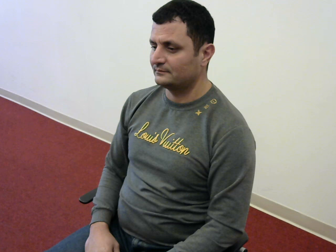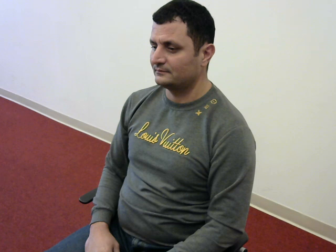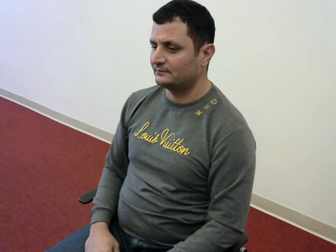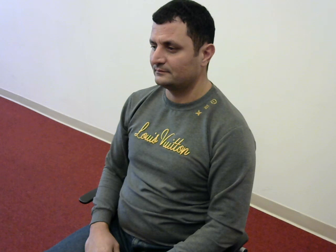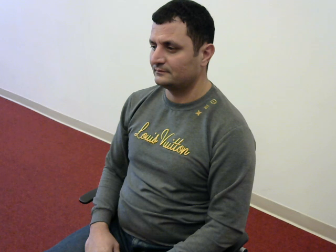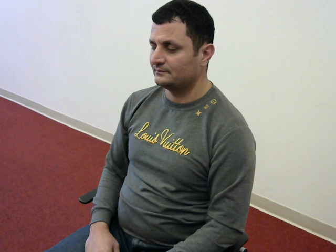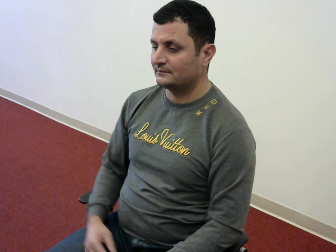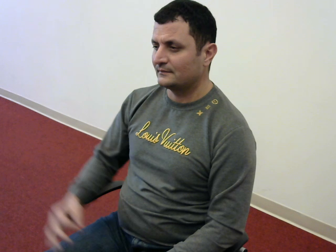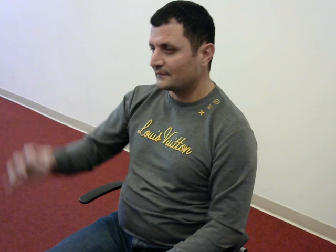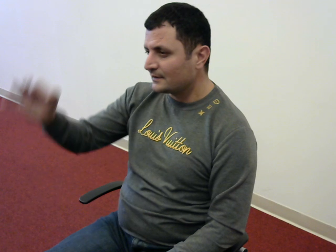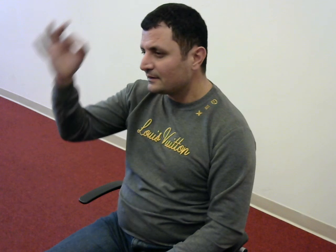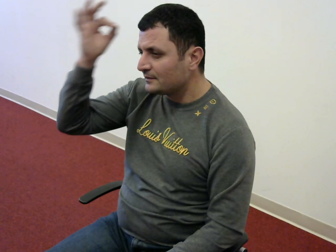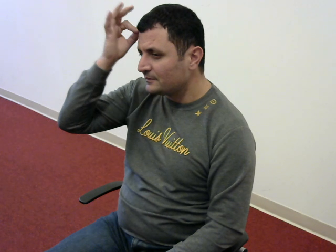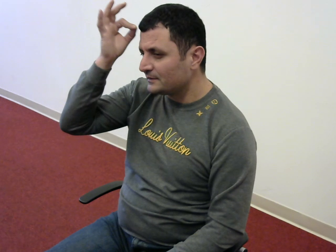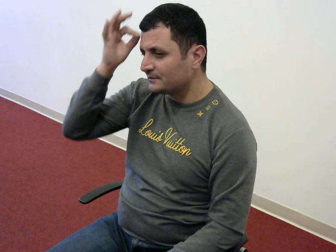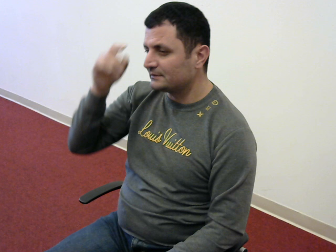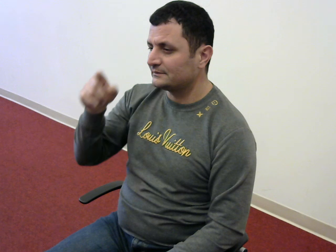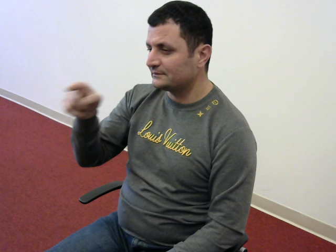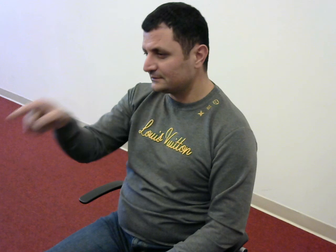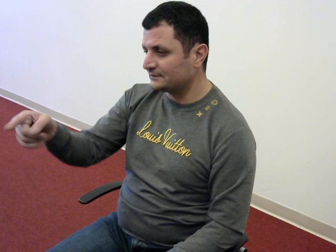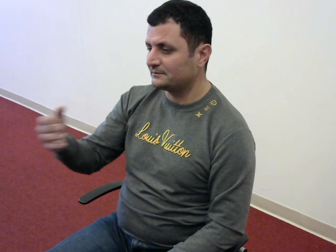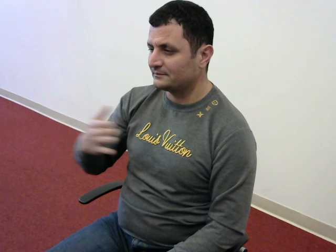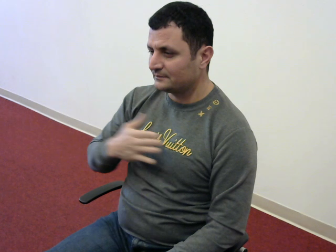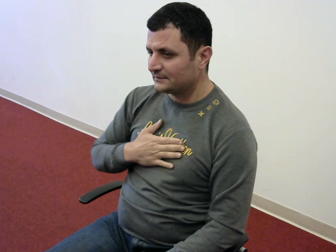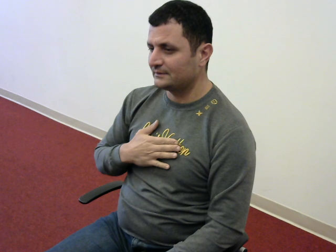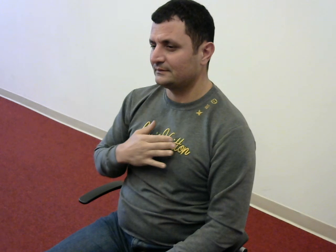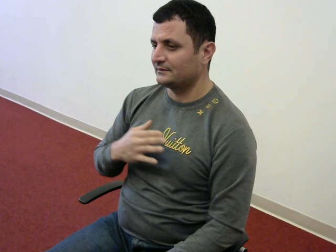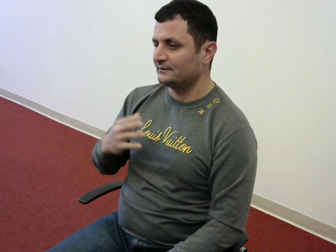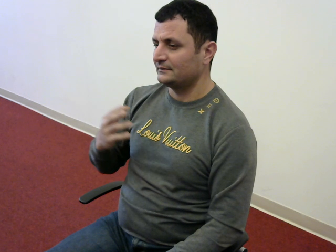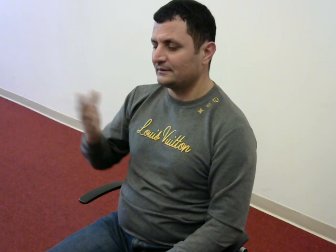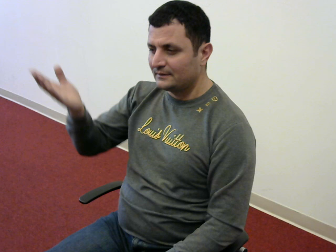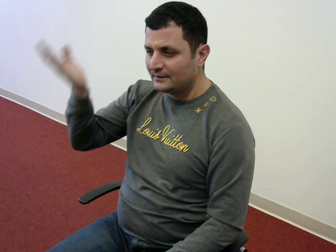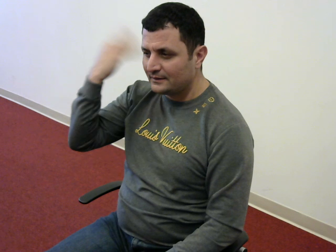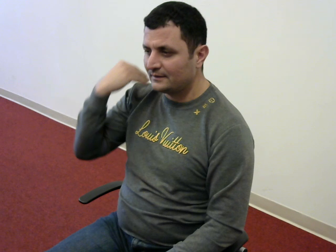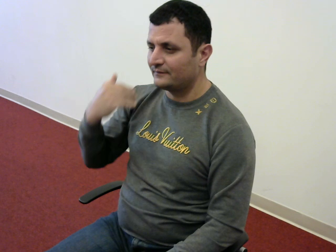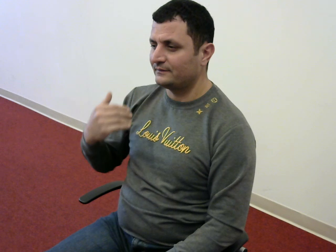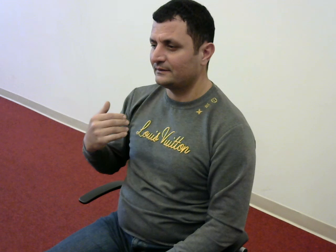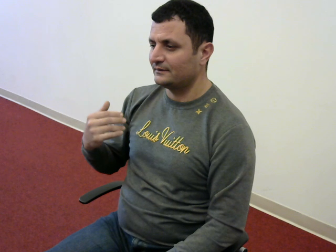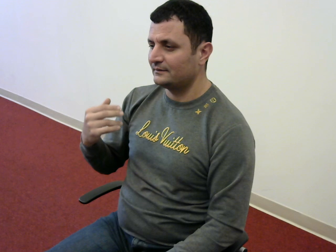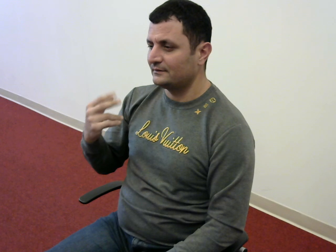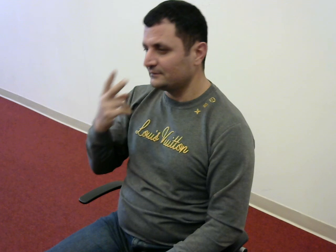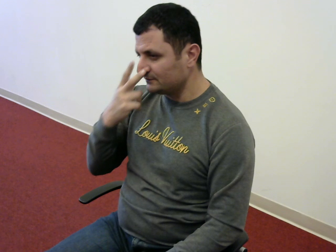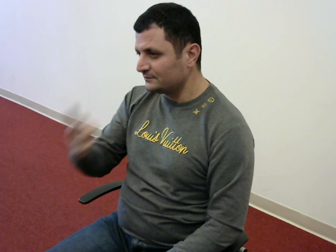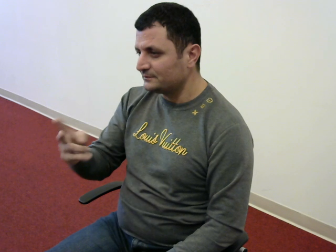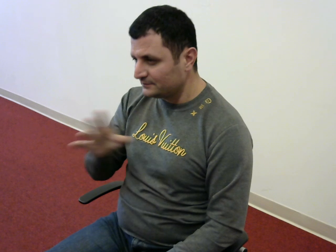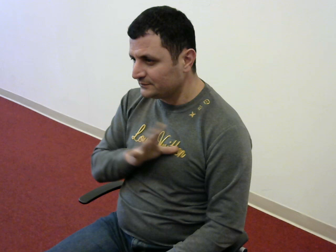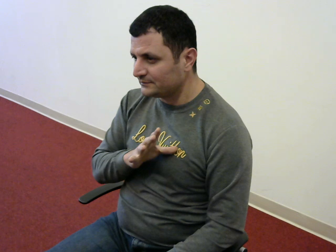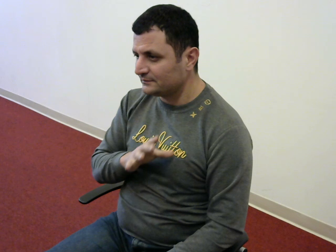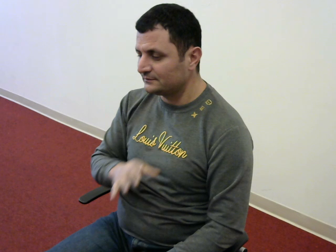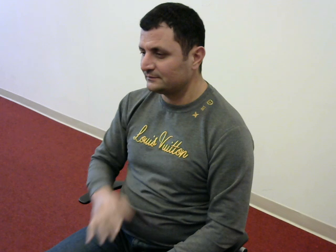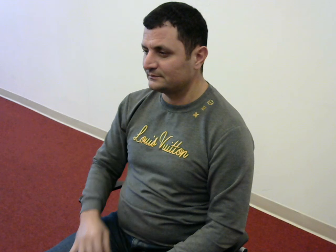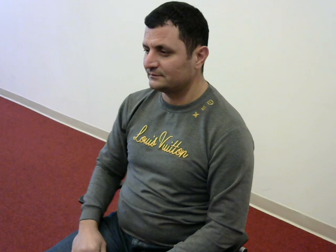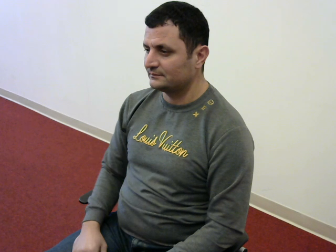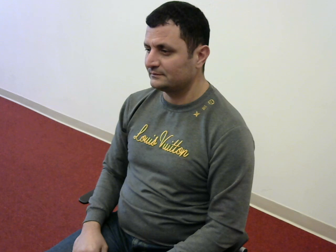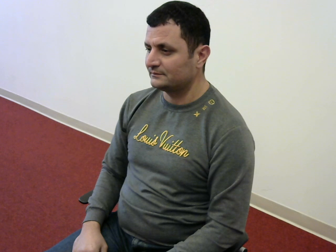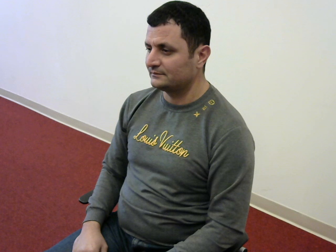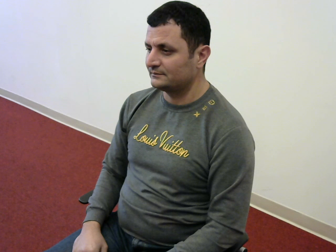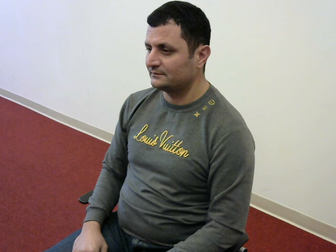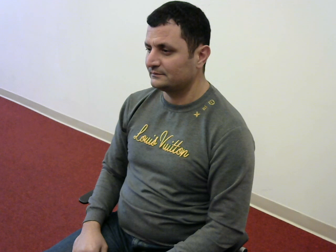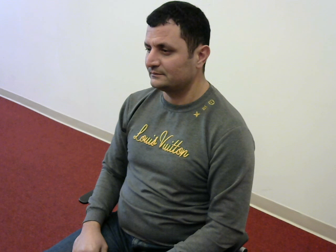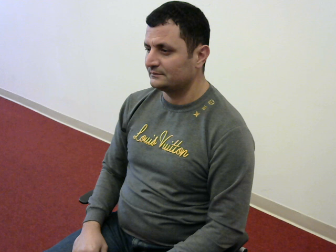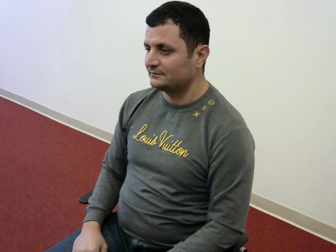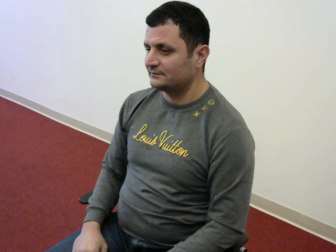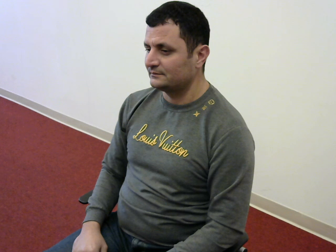Xatırladım, səni mən əvvəl də görmüşəm